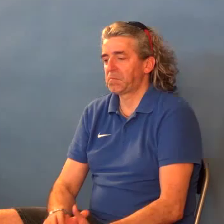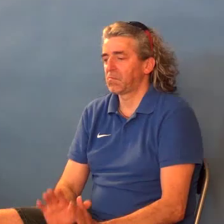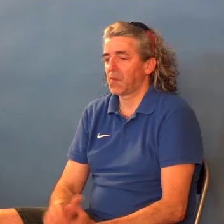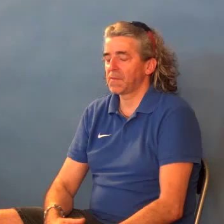Nie wiem.